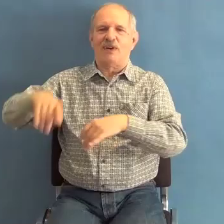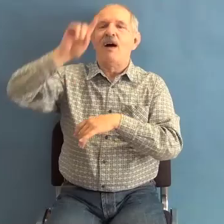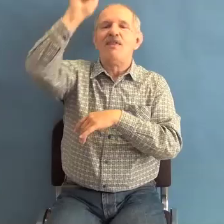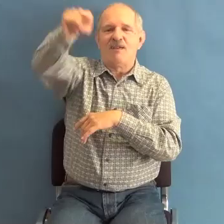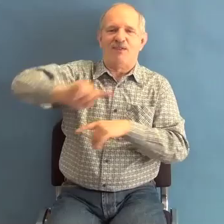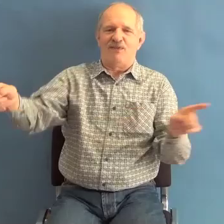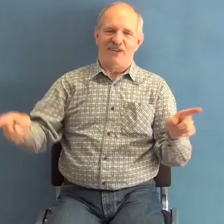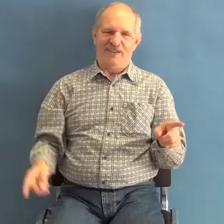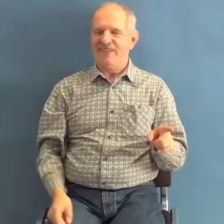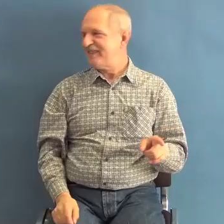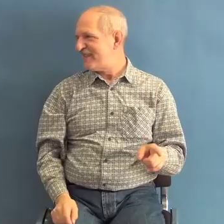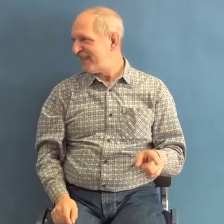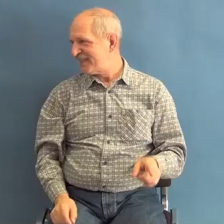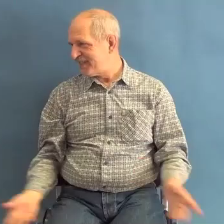Tam nie wolno.